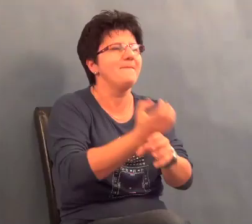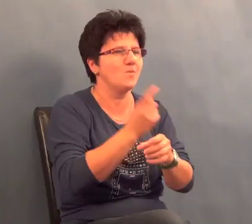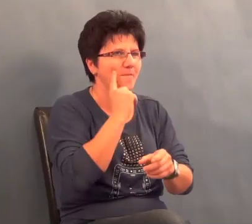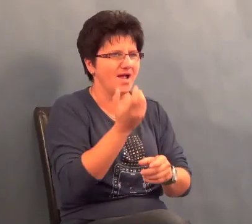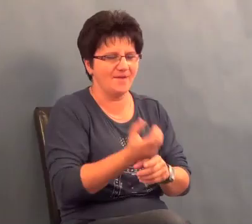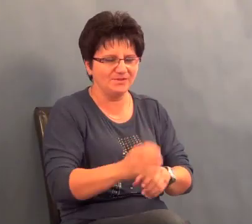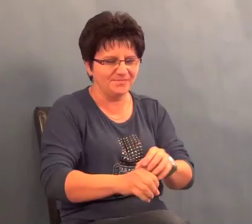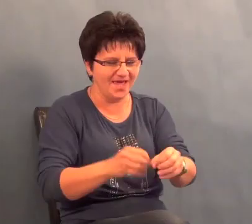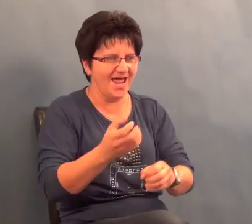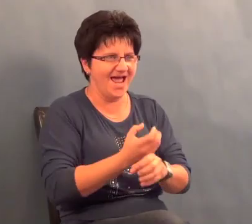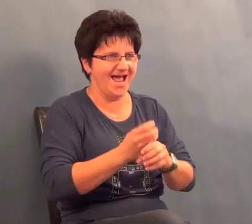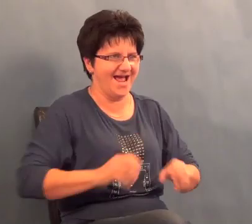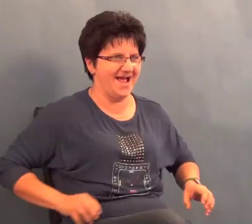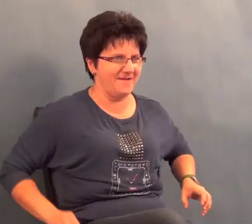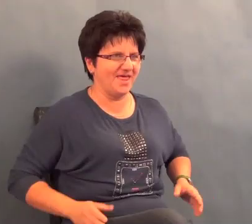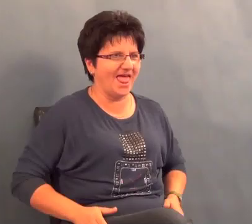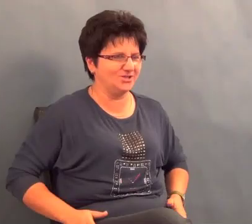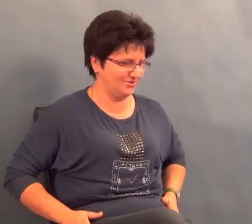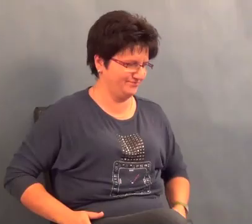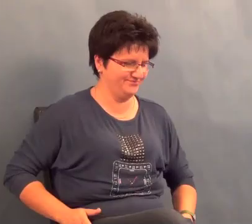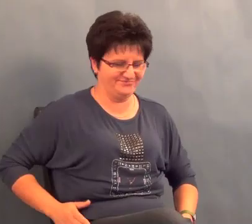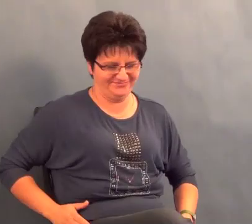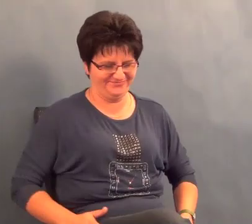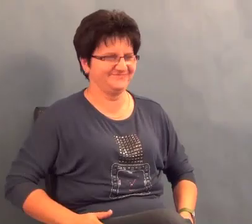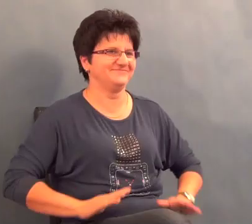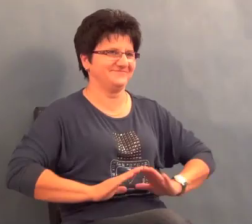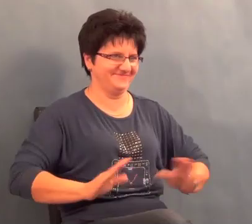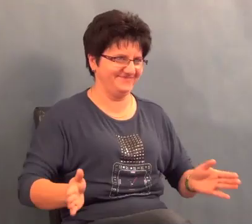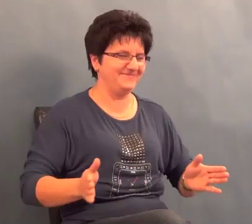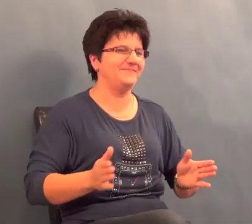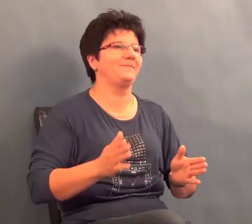Chłopak zbiera kamienie i wkłada je do kieszeni.